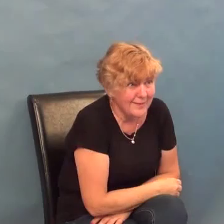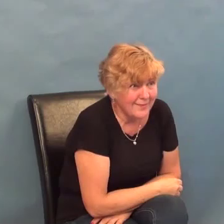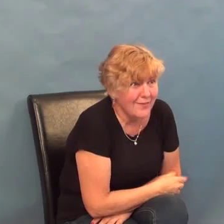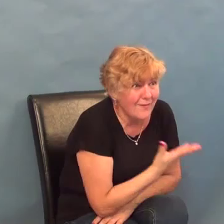Widzisz.